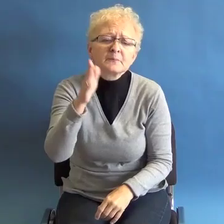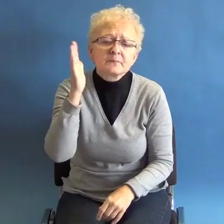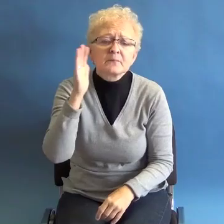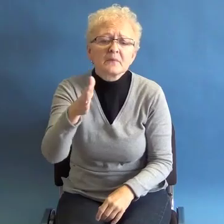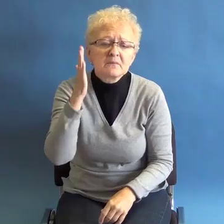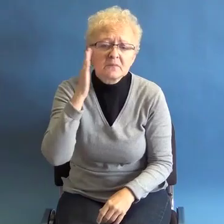Wiem, że tam zabijają.